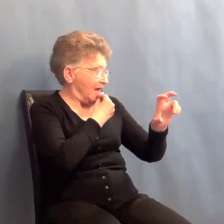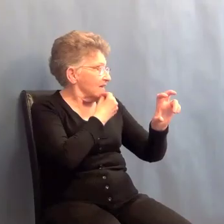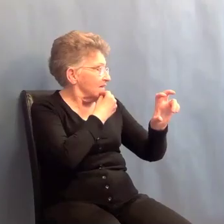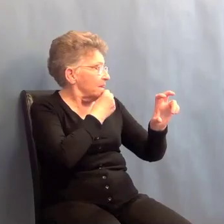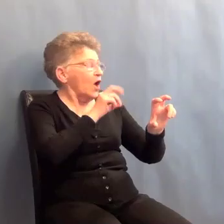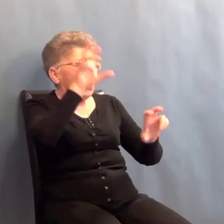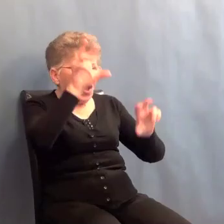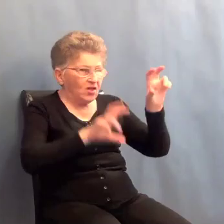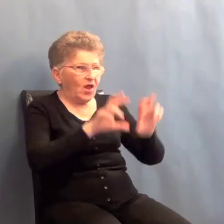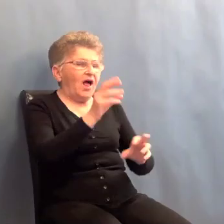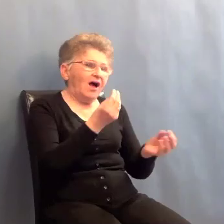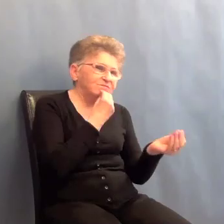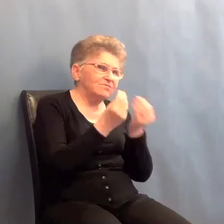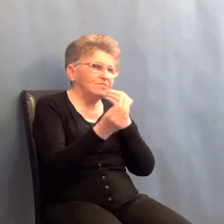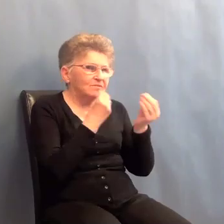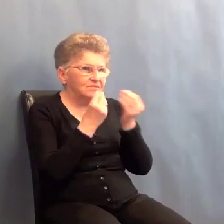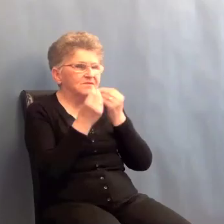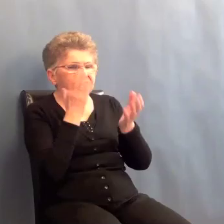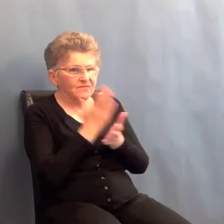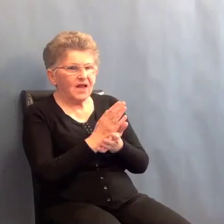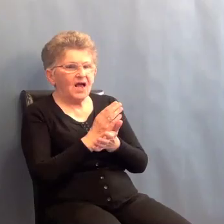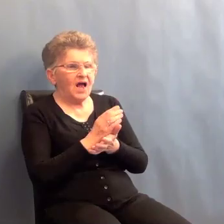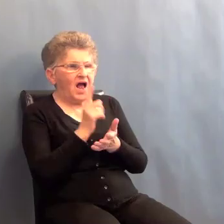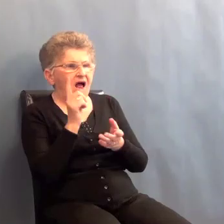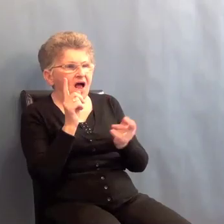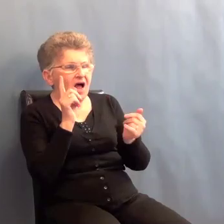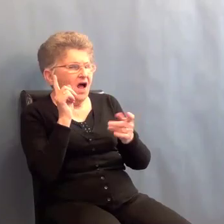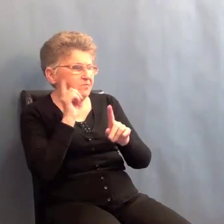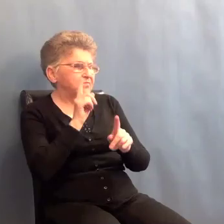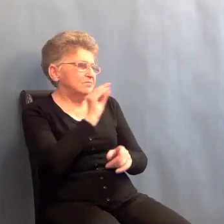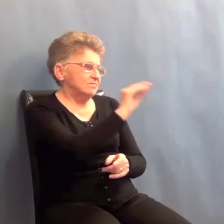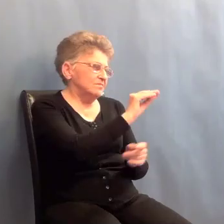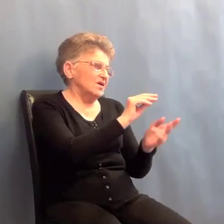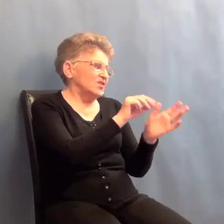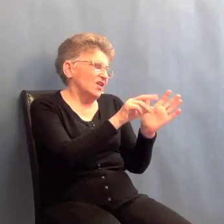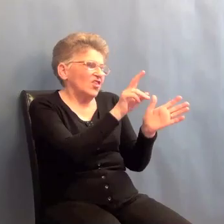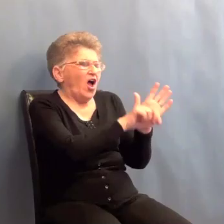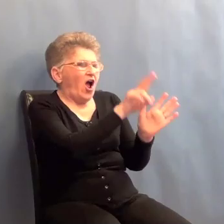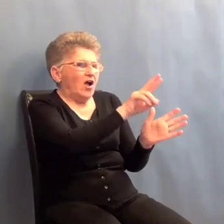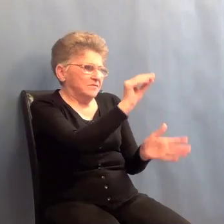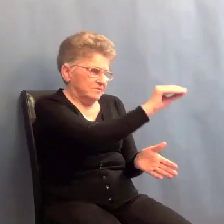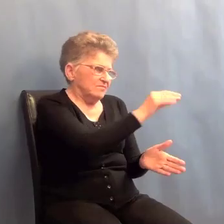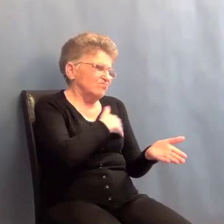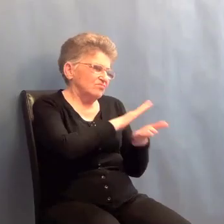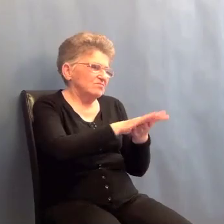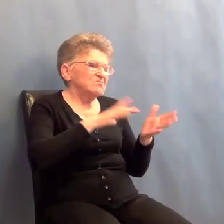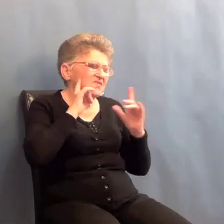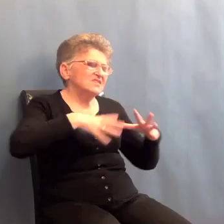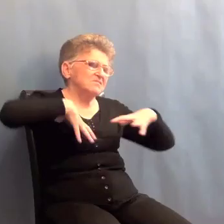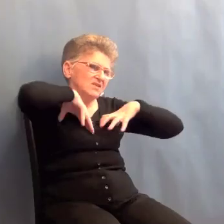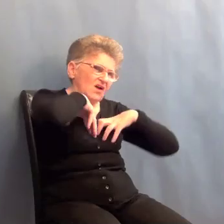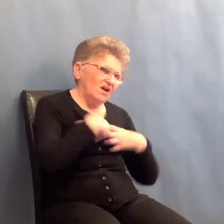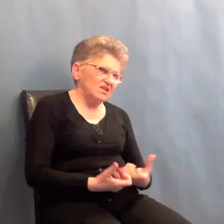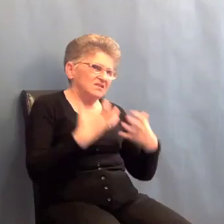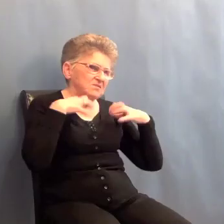W hotelu coś zjedli, chłopak powiedział do kogoś, przeprosił, że już idzie spać bo jest bardzo zmęczony.